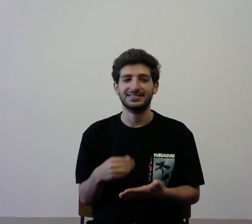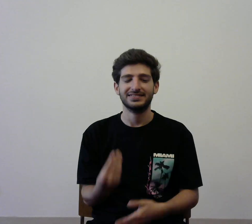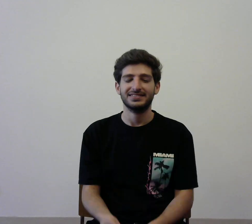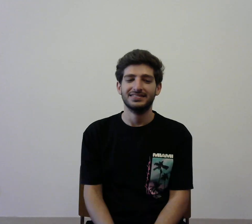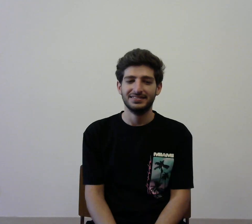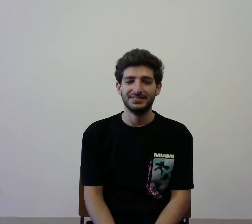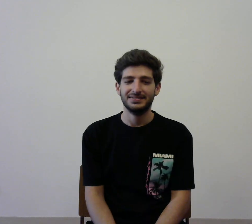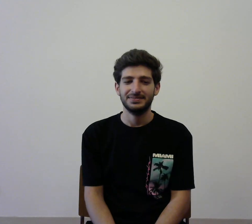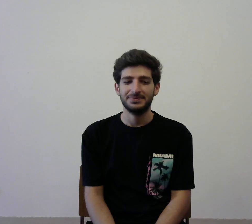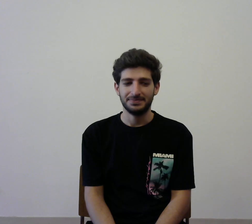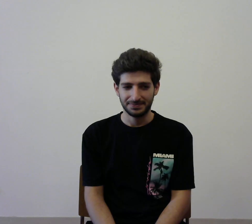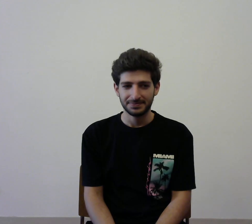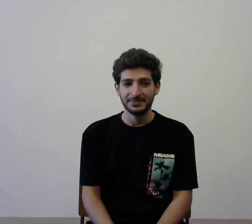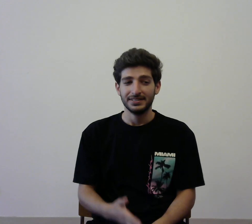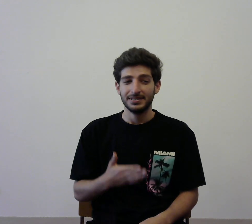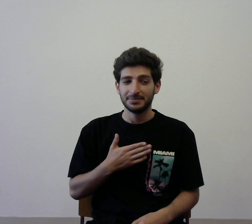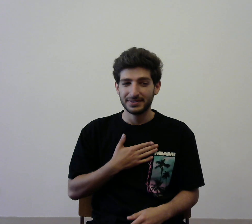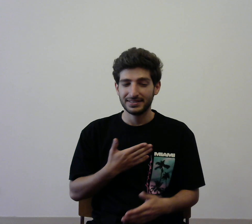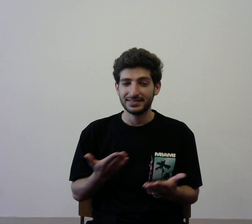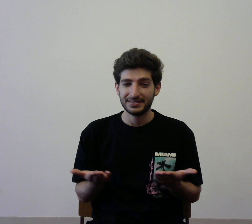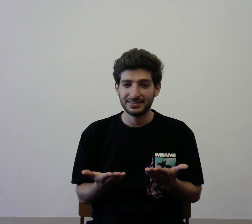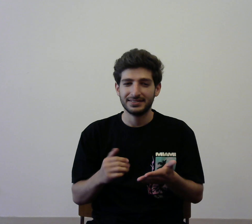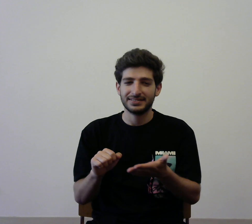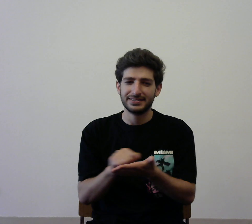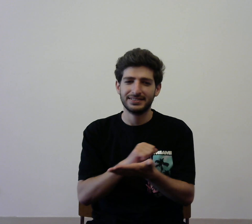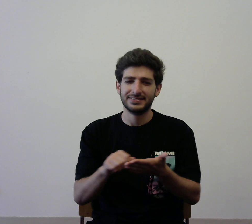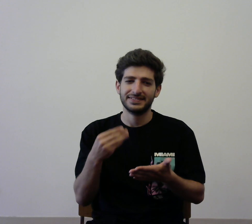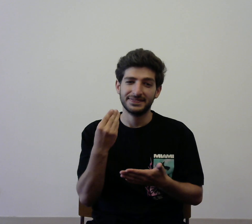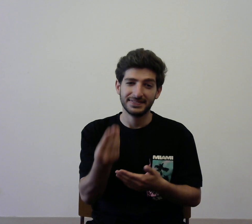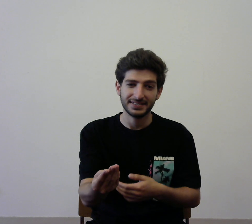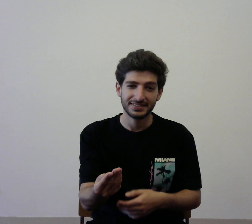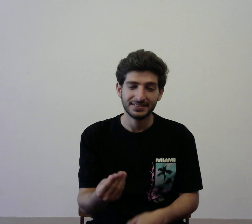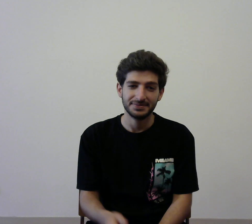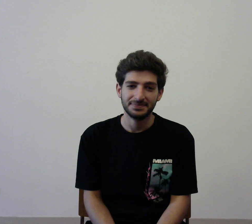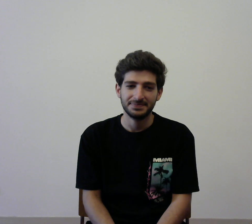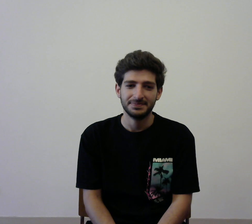Mən hansı sənədləri verməliyəm?